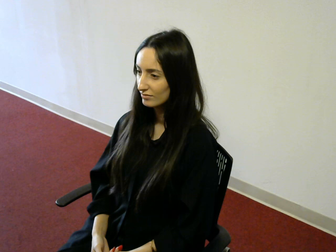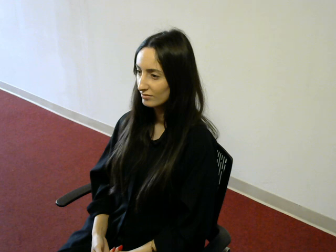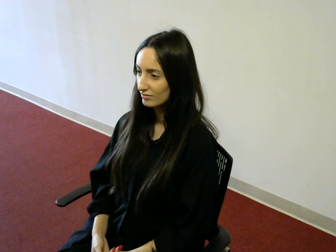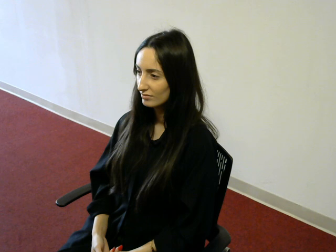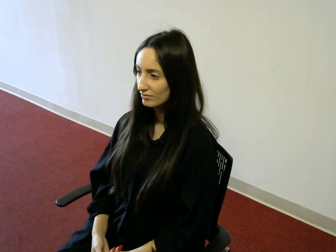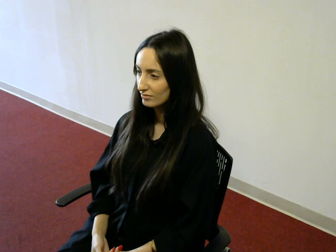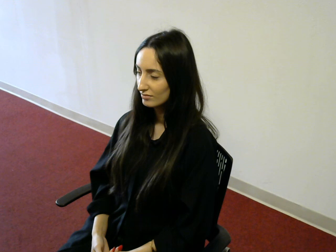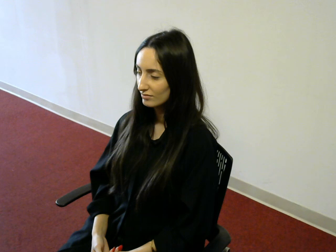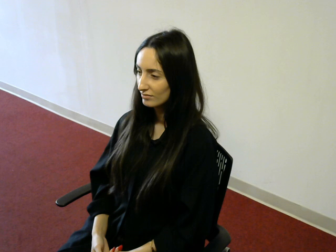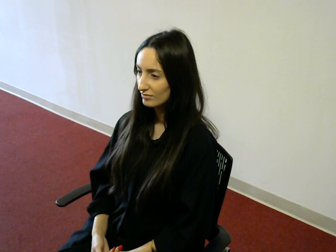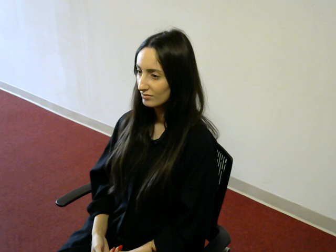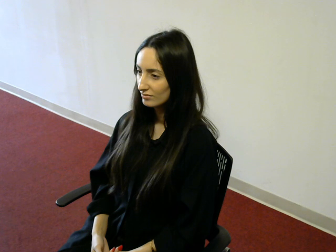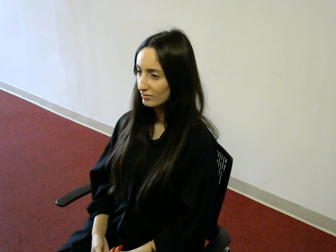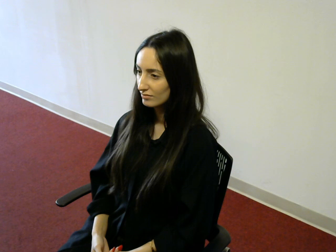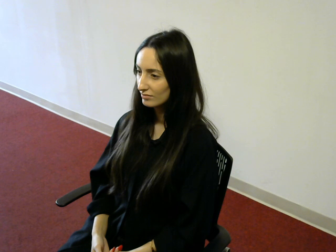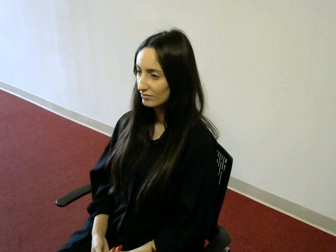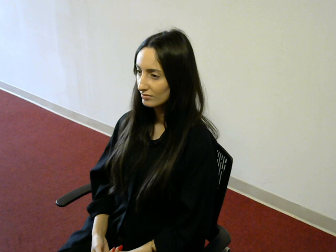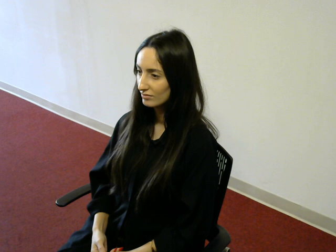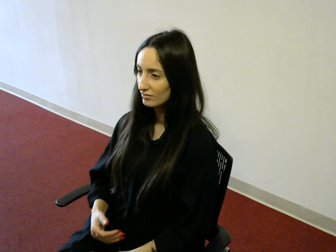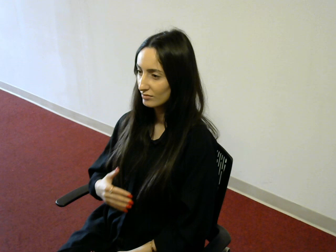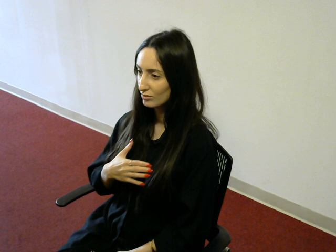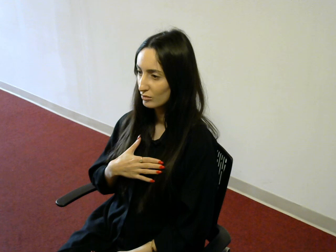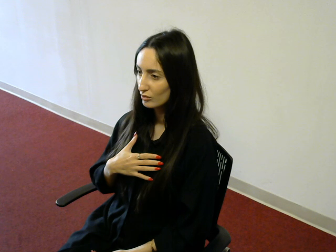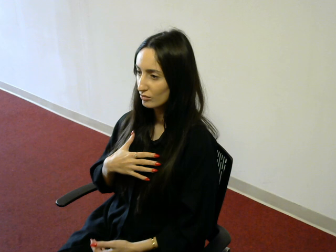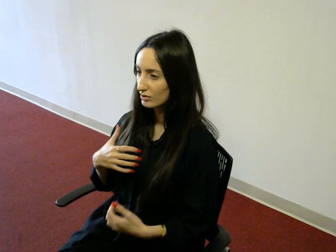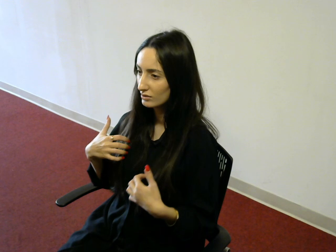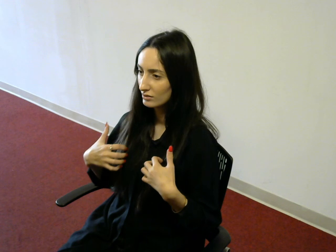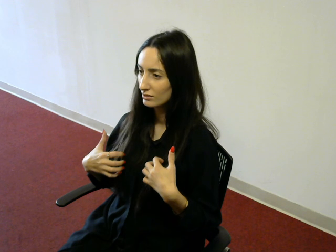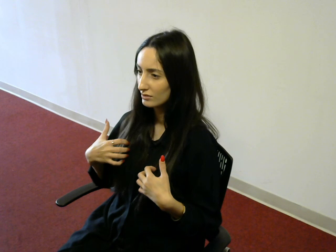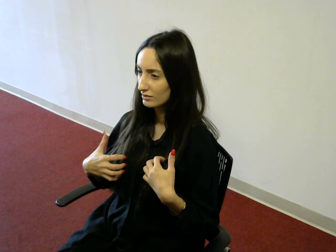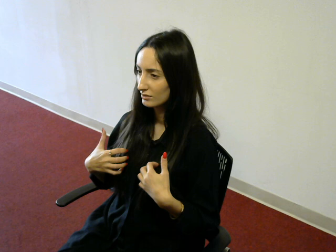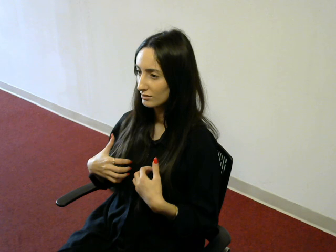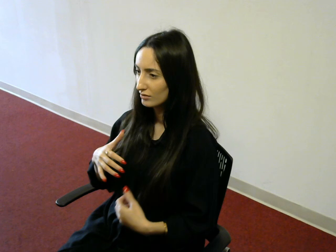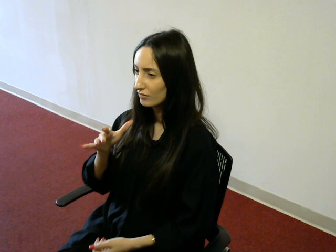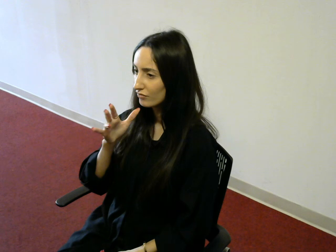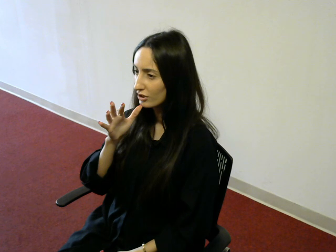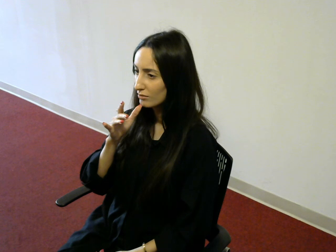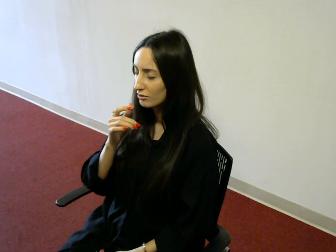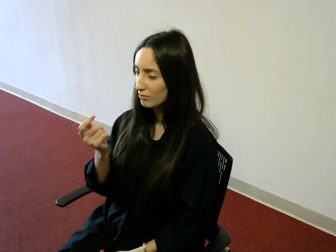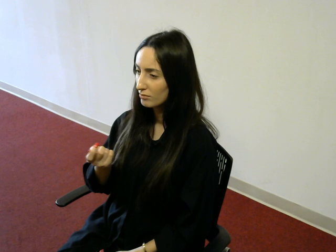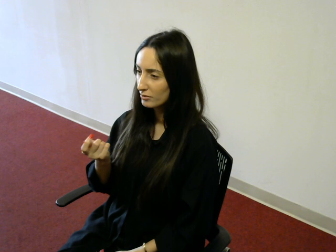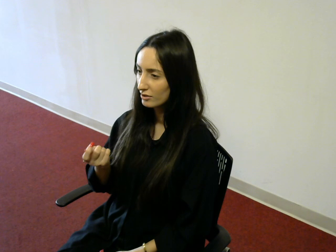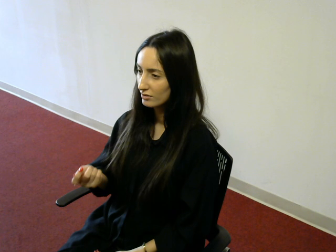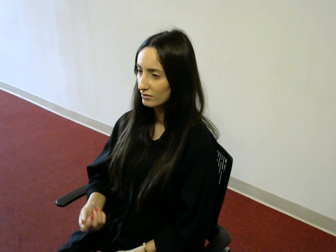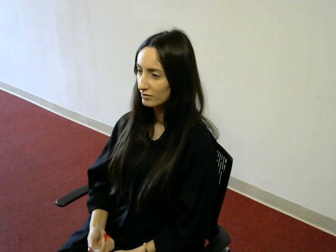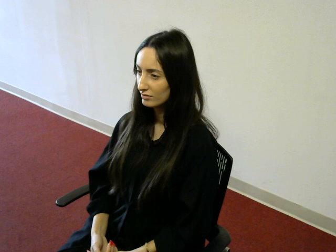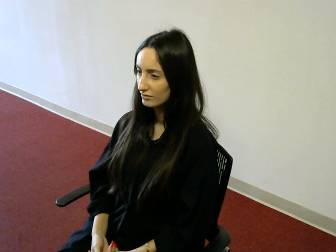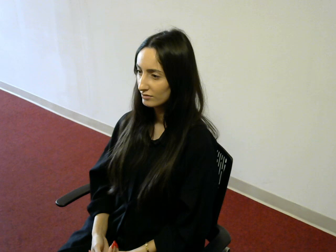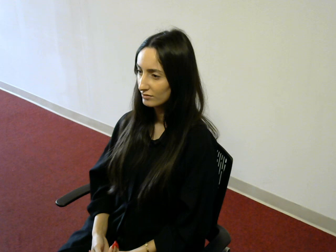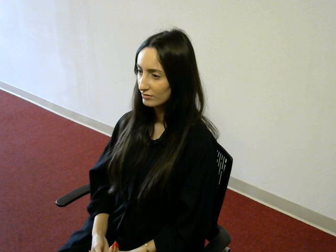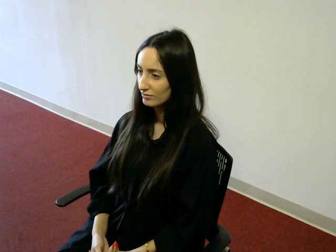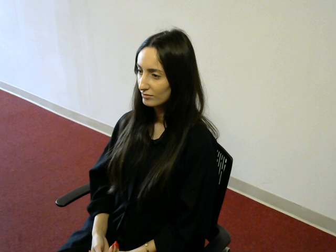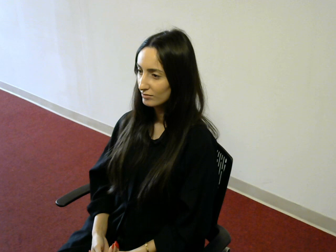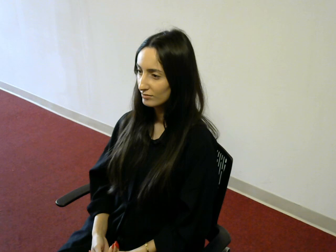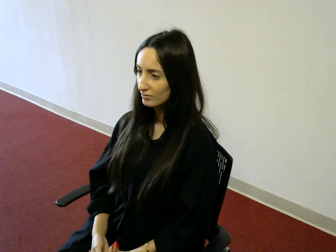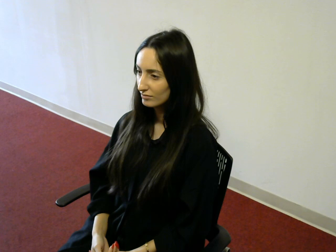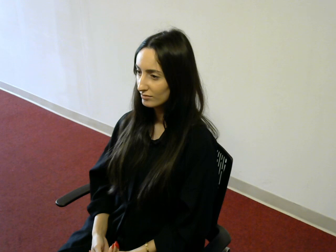Mən tələsirəm, vaxtım azdır